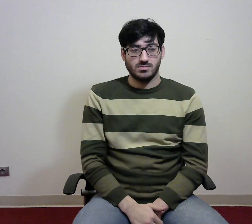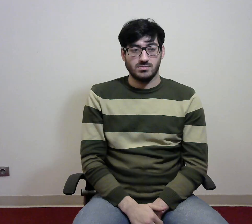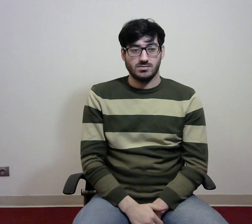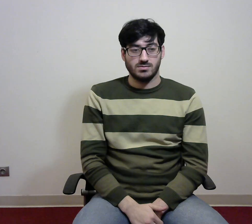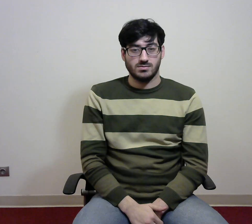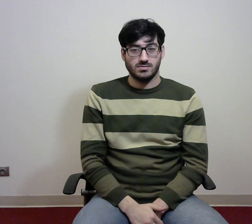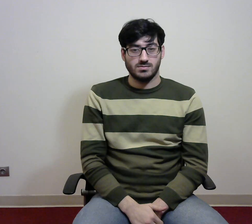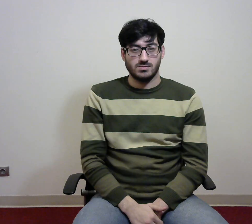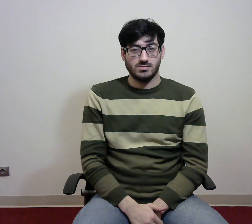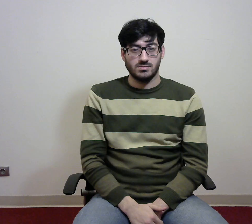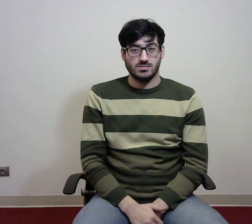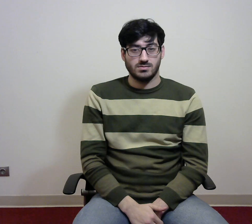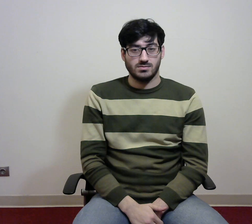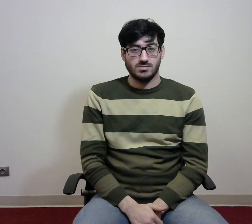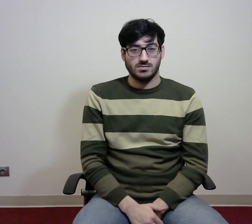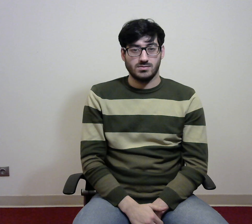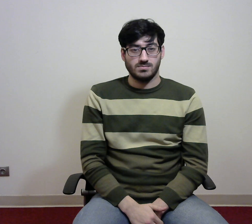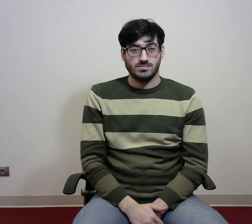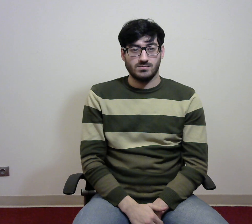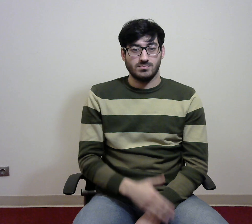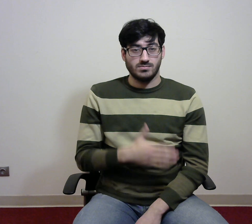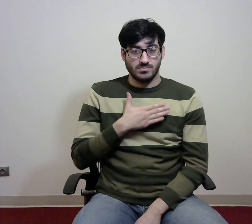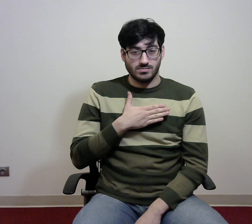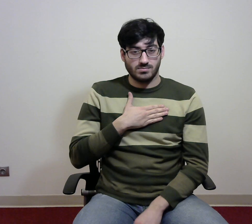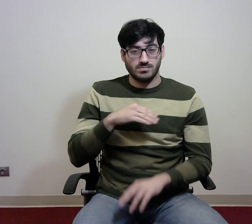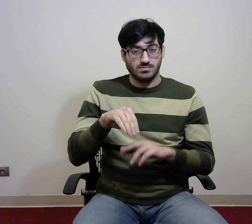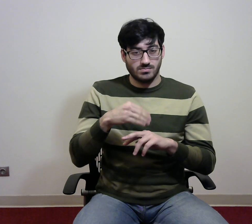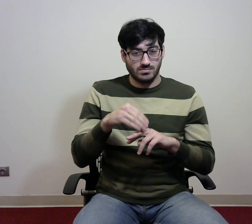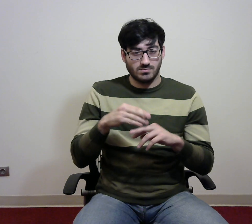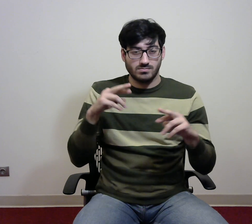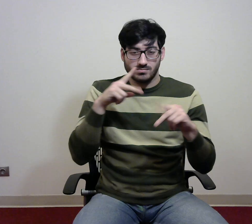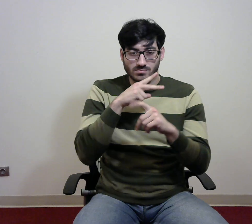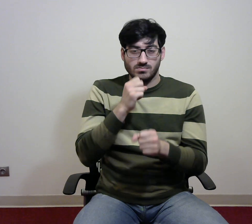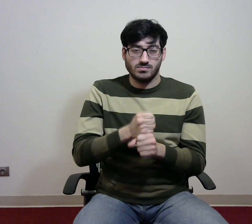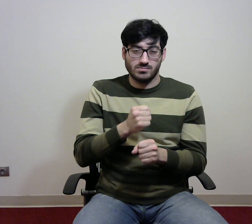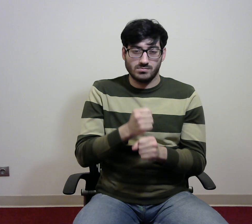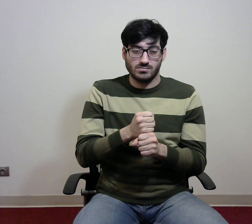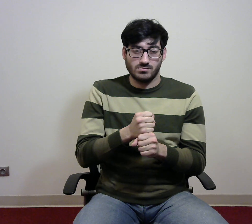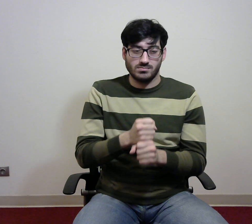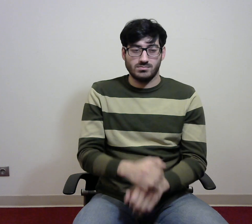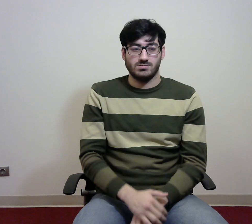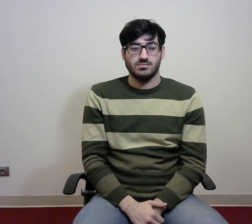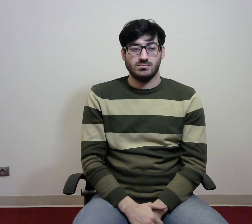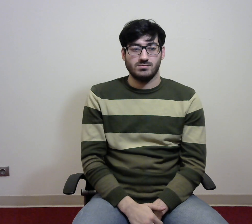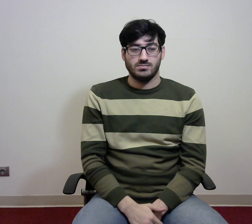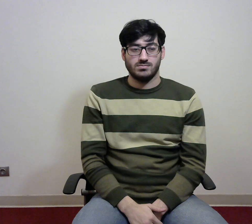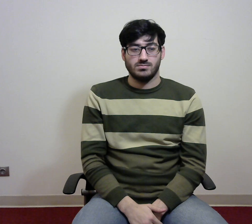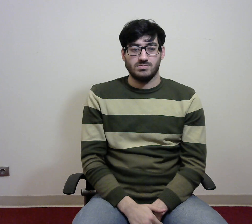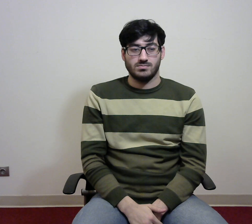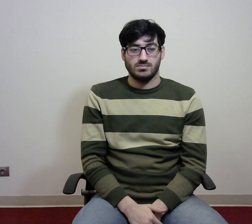Mənim həyat yoldaşım səhv edib